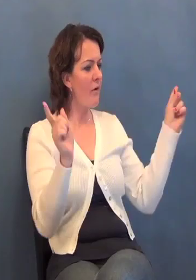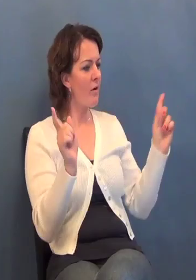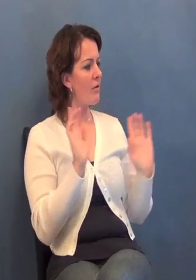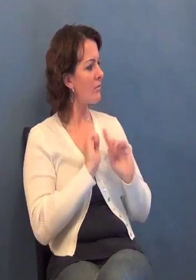Nie wolno.